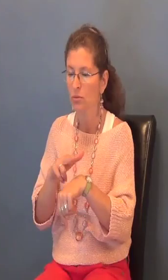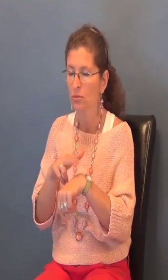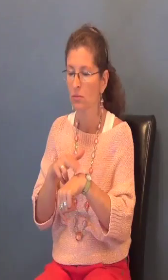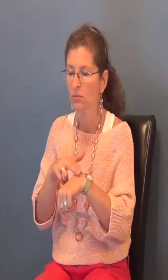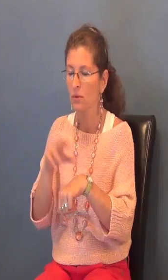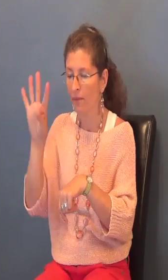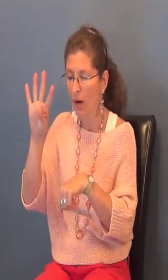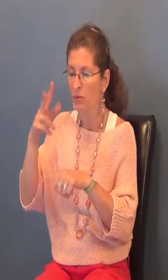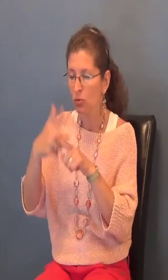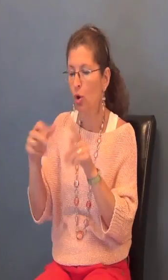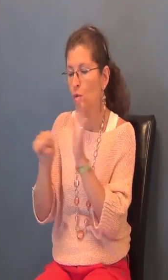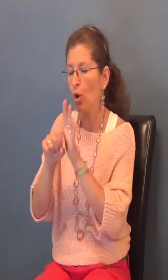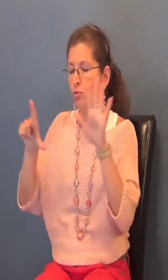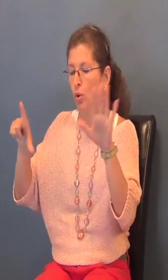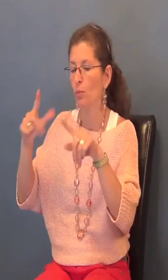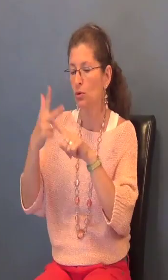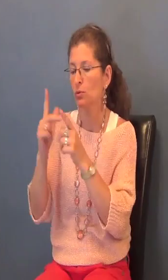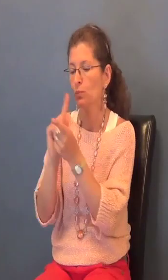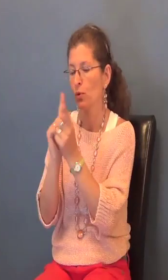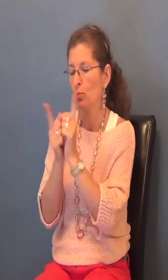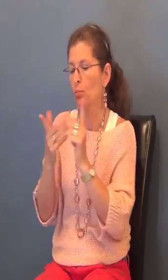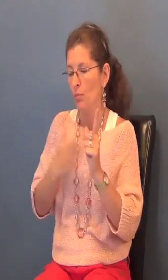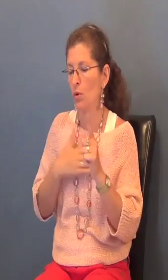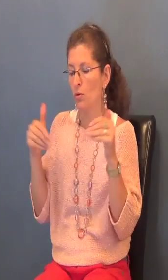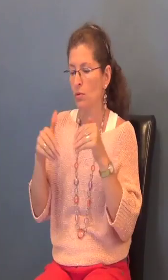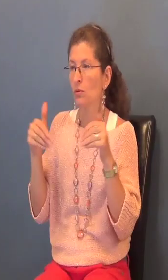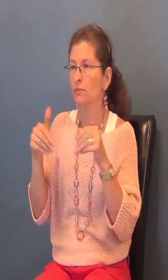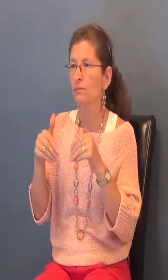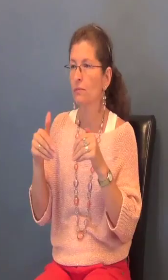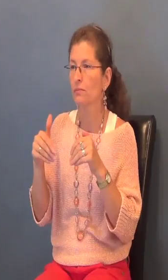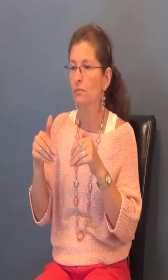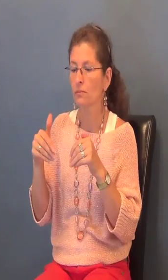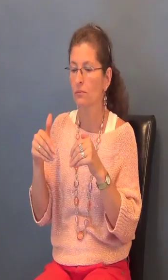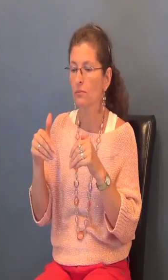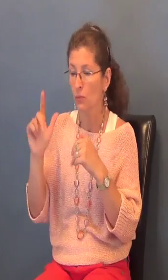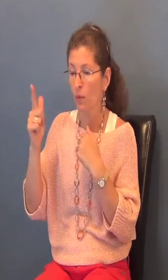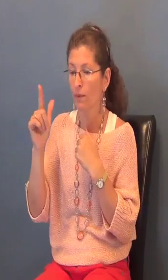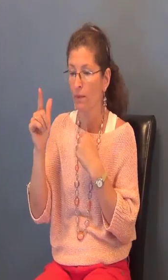Od czwartej trzydzieści do siódmej trzydzieści mogę się spotkać.